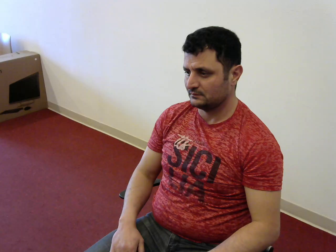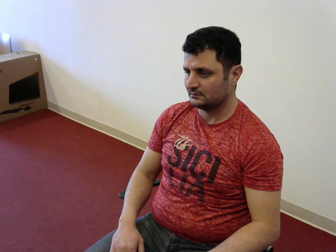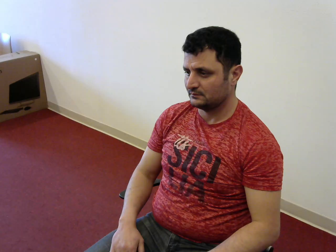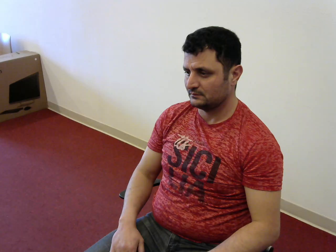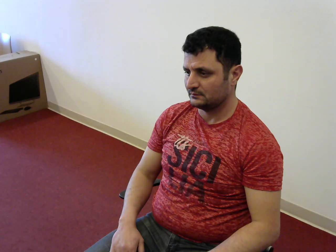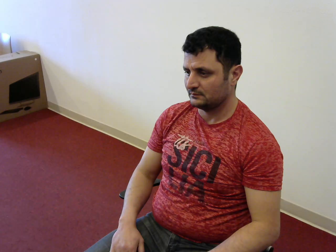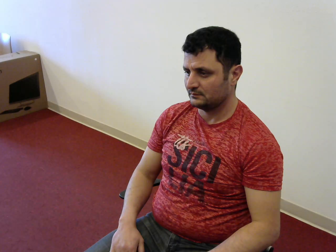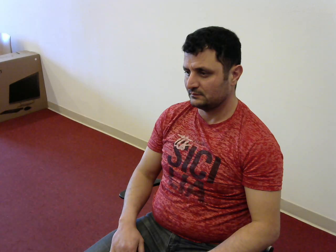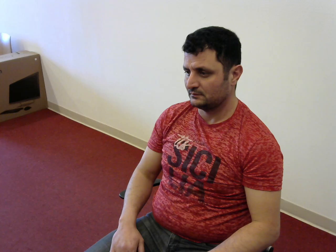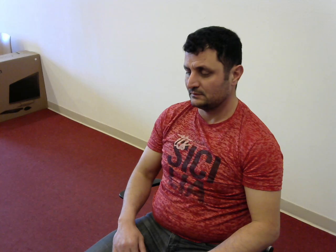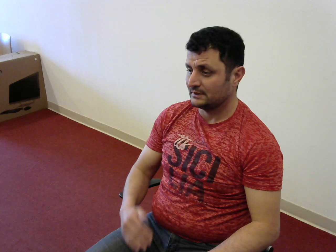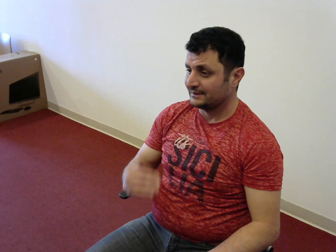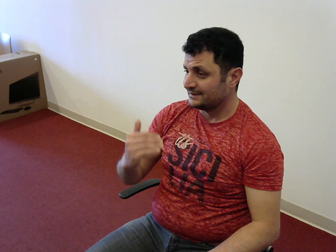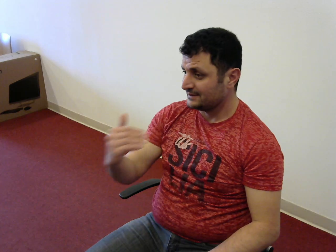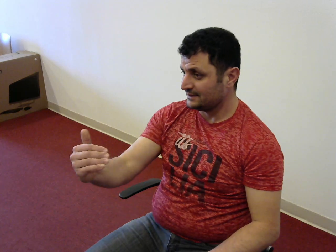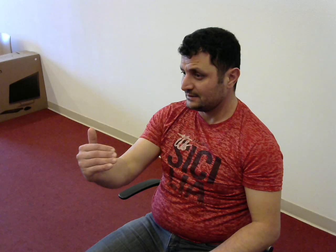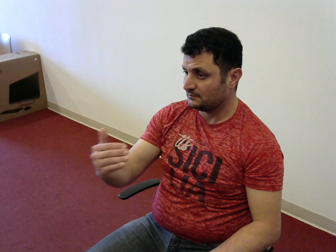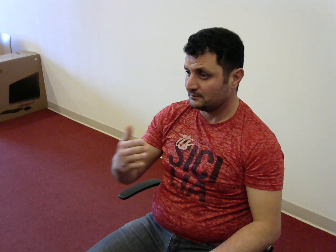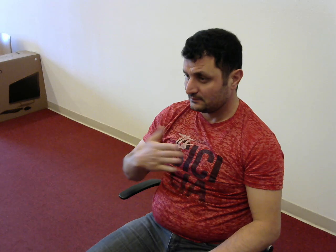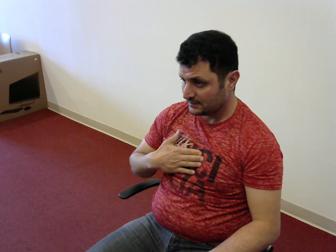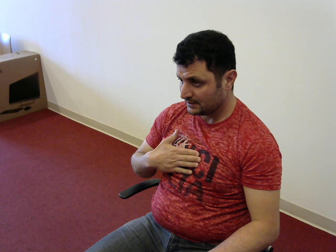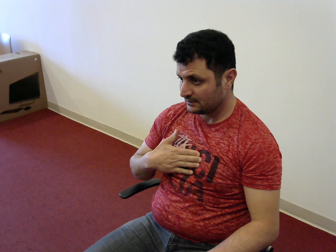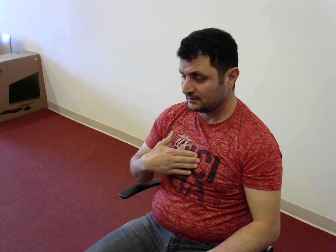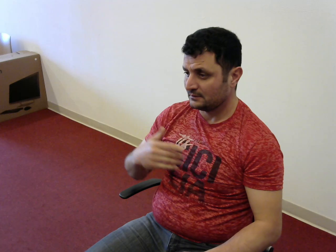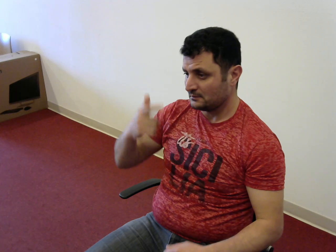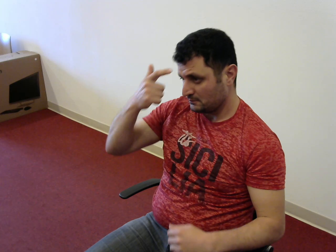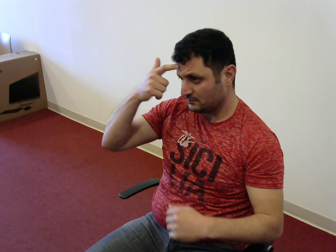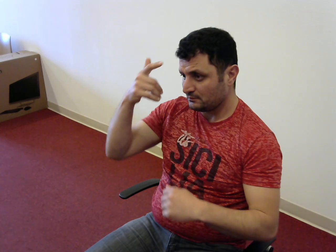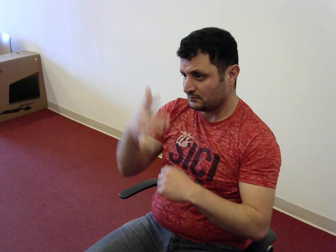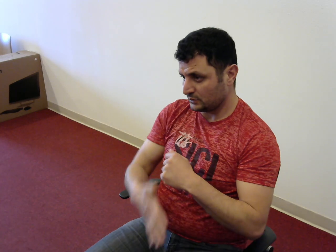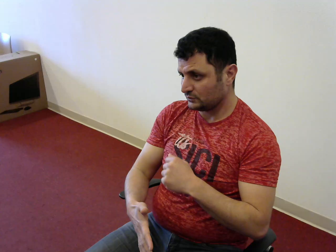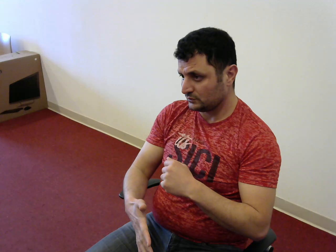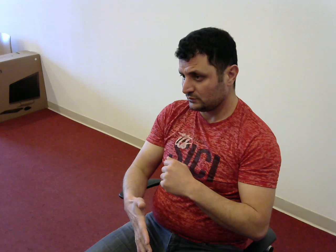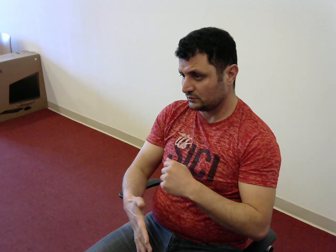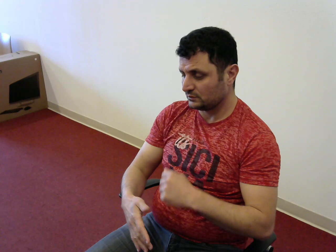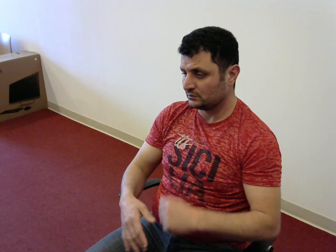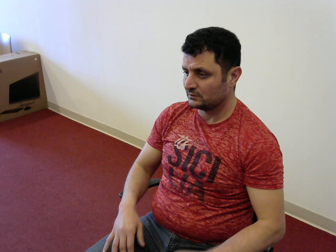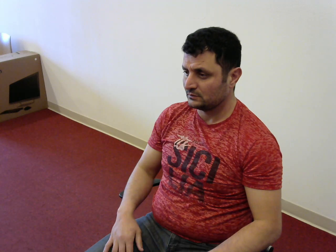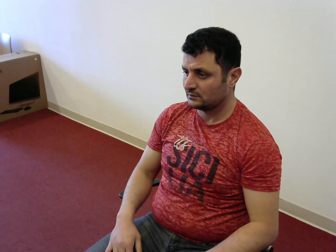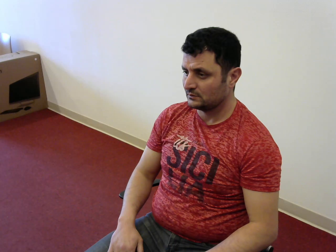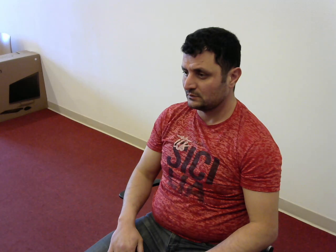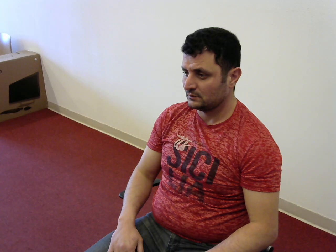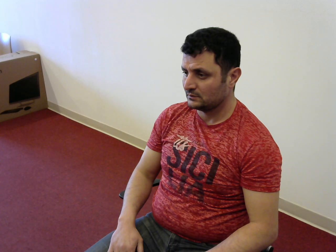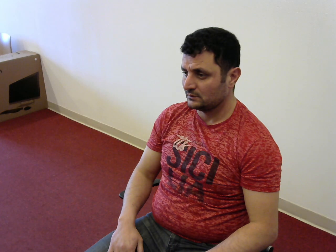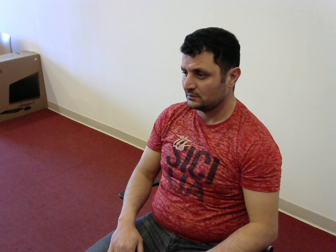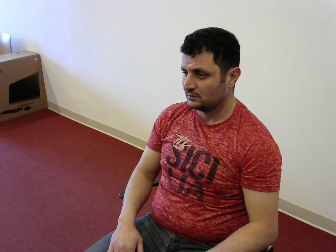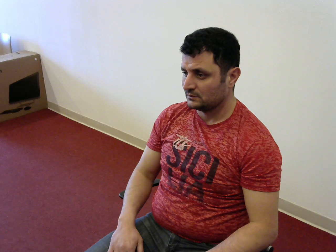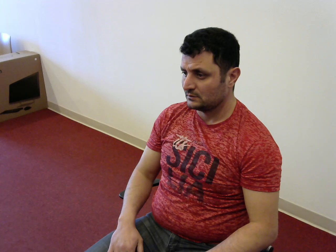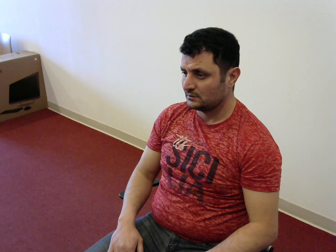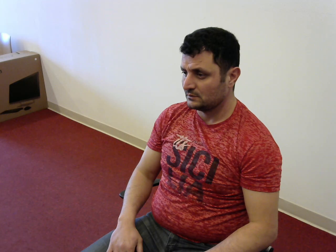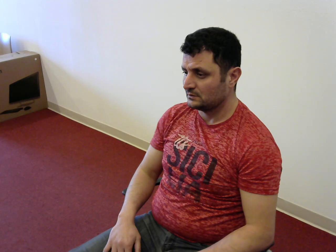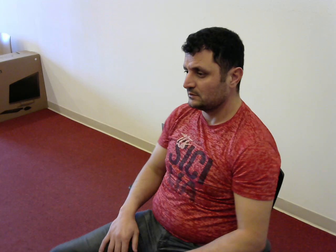Siz məni başa düşürsüz?